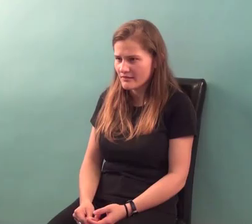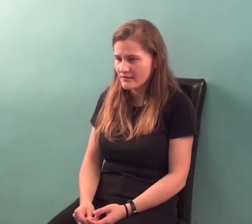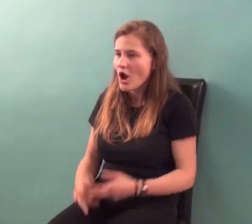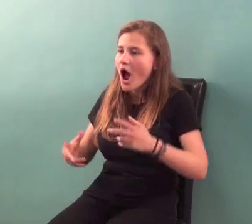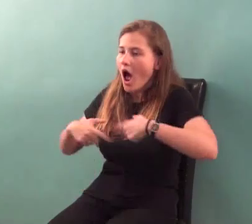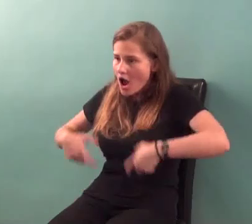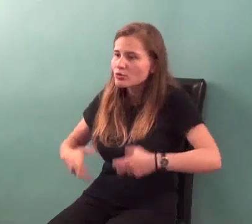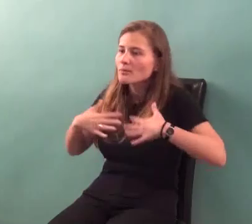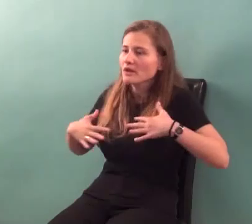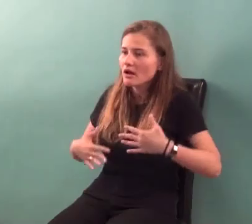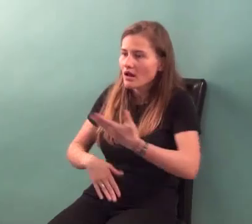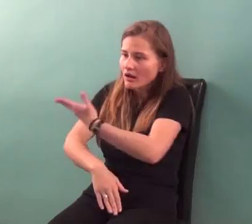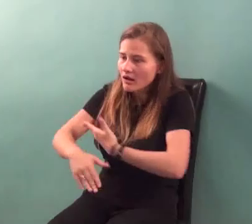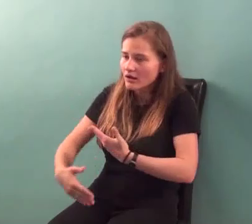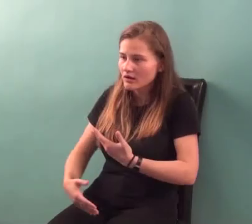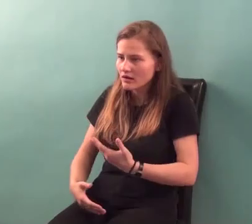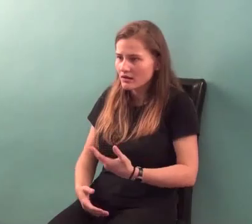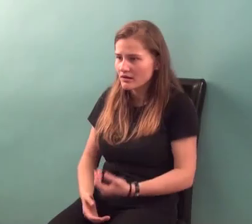Można mieć strój kąpielowy na sobie, ale trzeba mieć ubranie z krótkim rękawem.